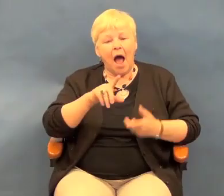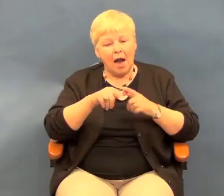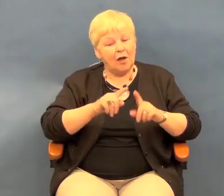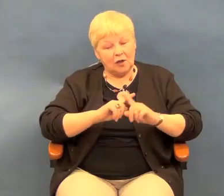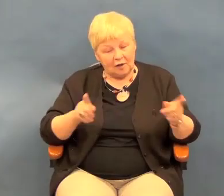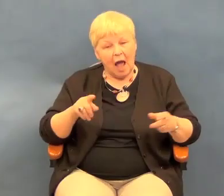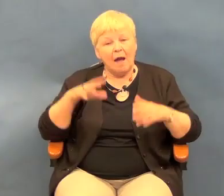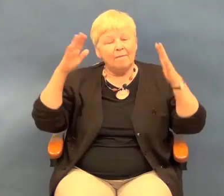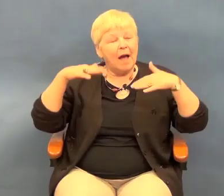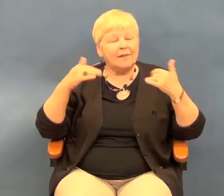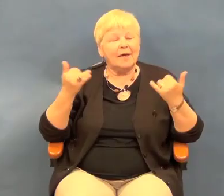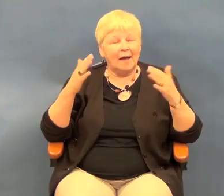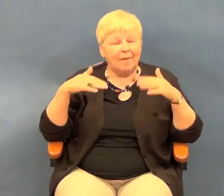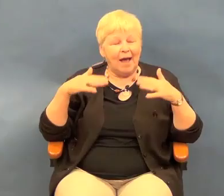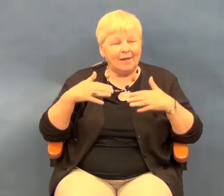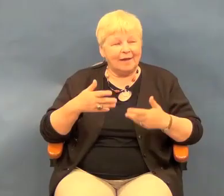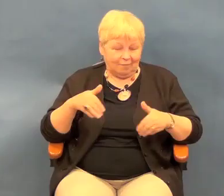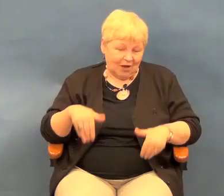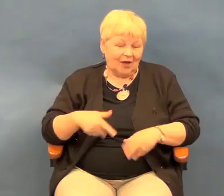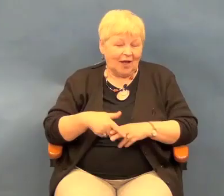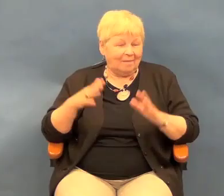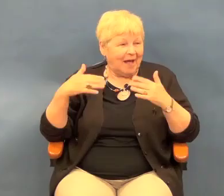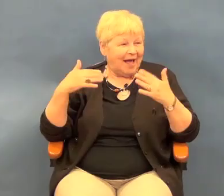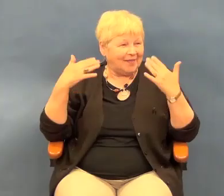Nie wolno, ale jak pada deszcz to konie mogą być na deszczu.